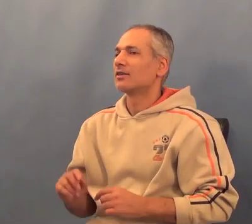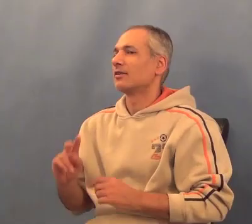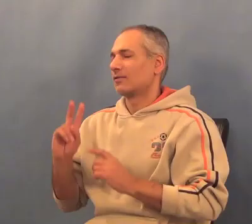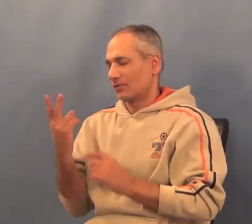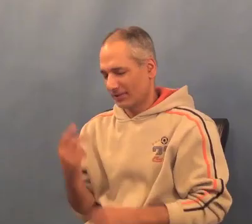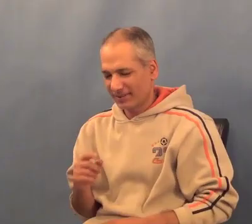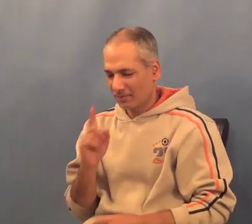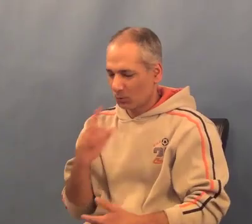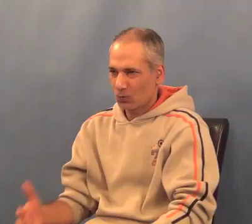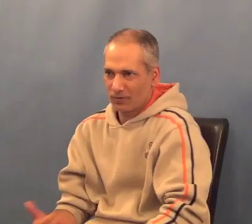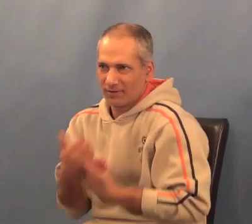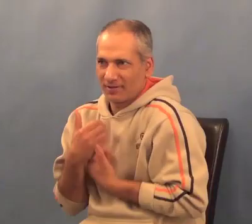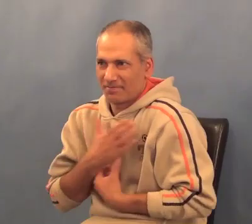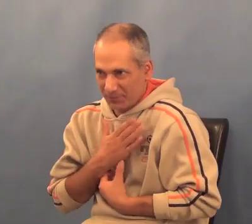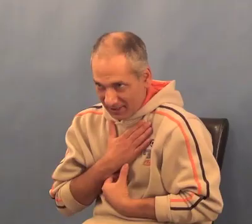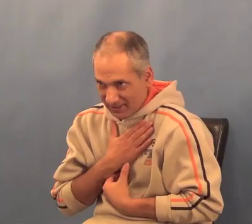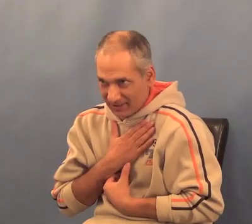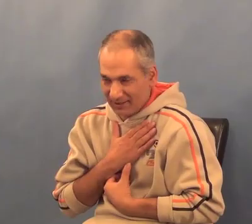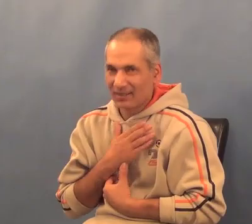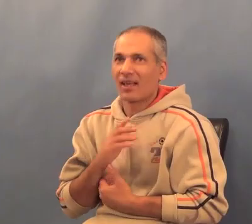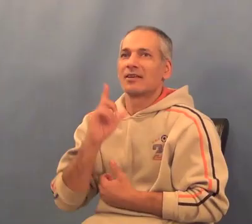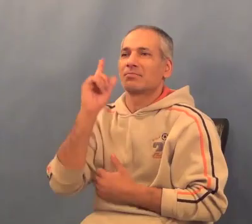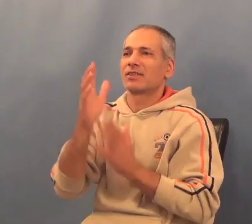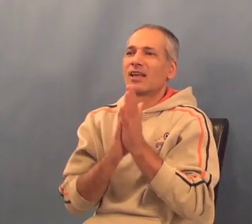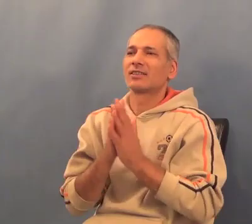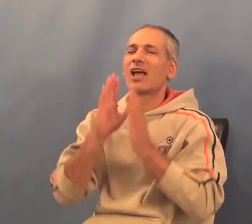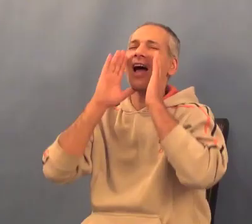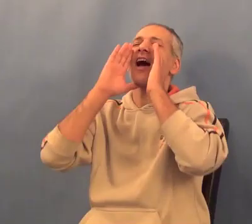Chłopak wziął psa na ręce, poszedł z nim do lasu i zaczęli wołać.